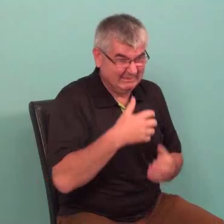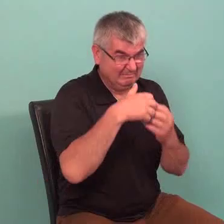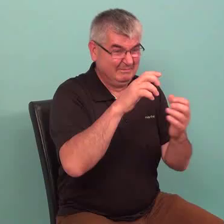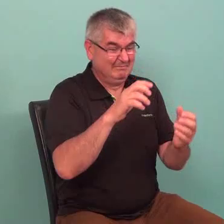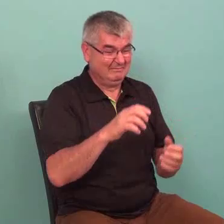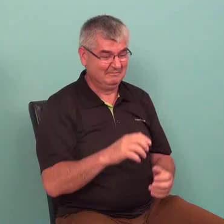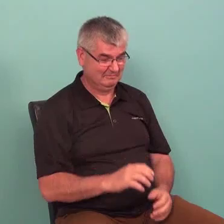Krzyczy.